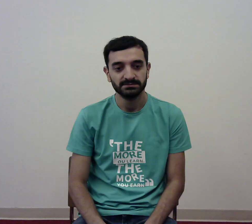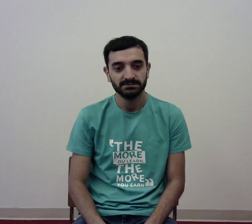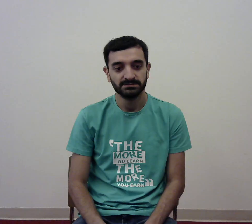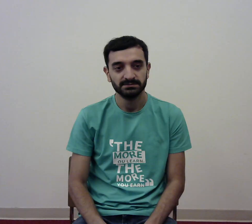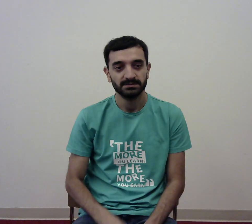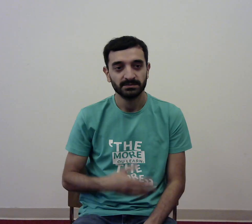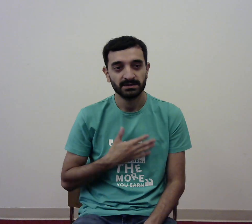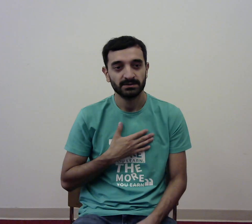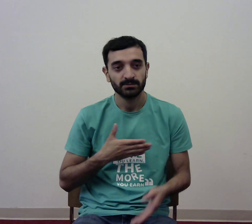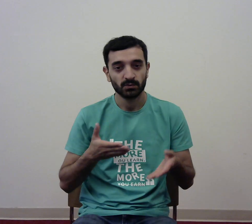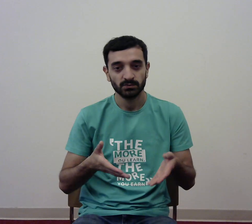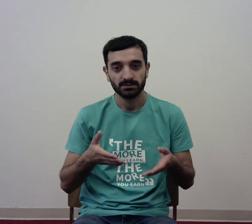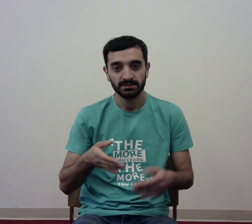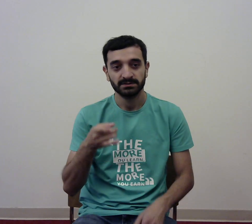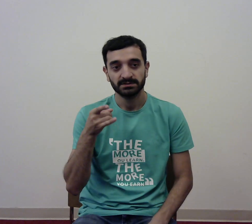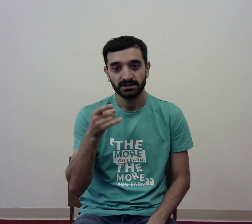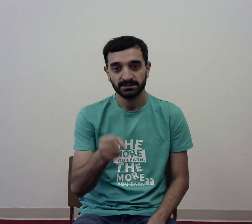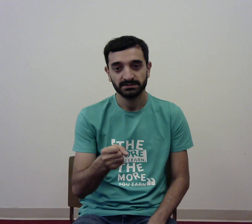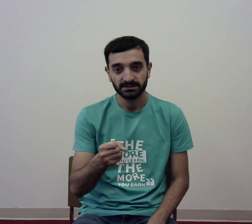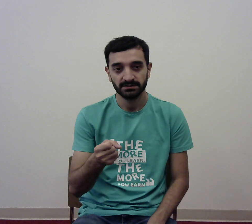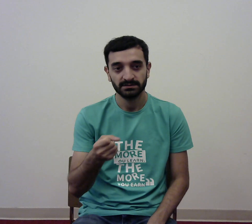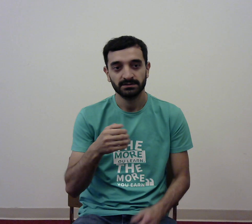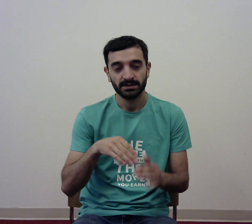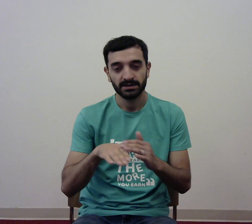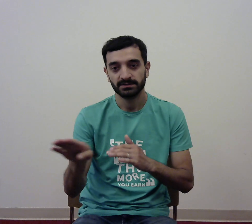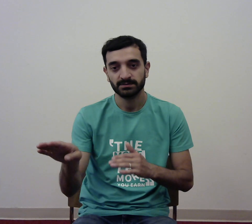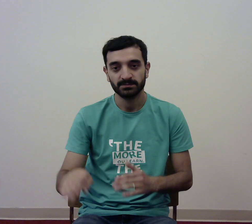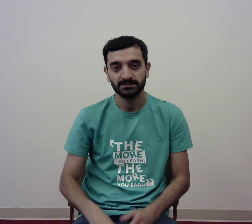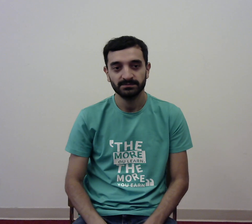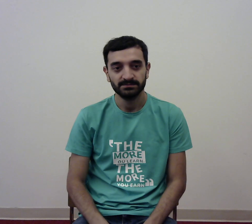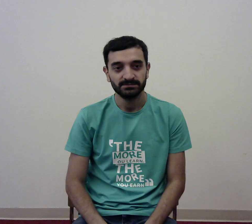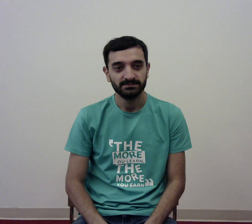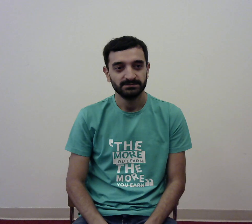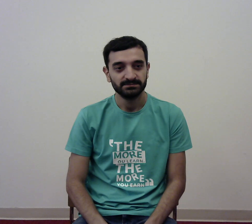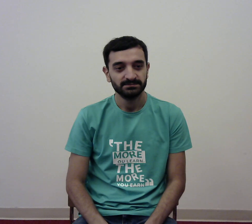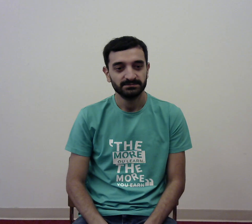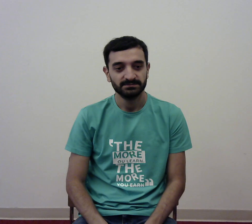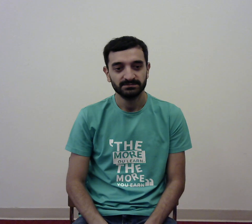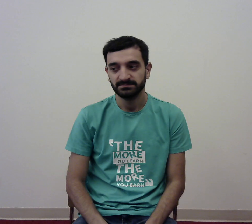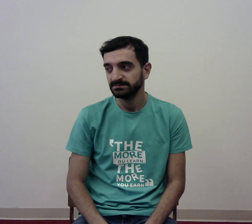Mən bura taksidə gəldim